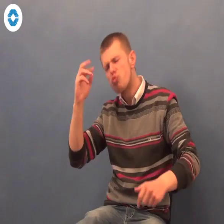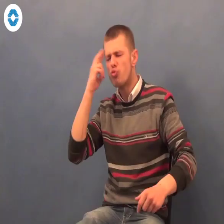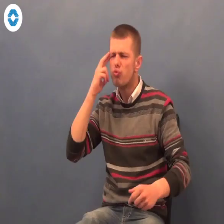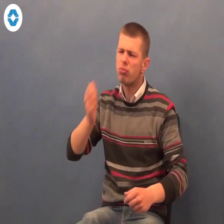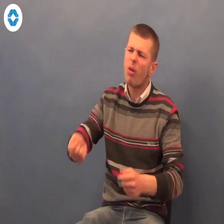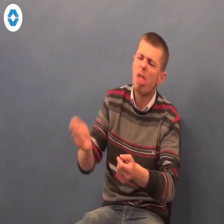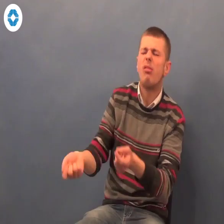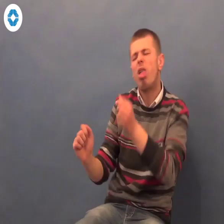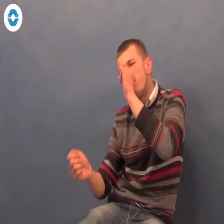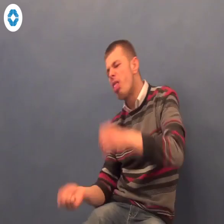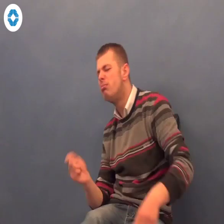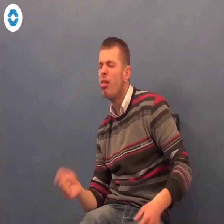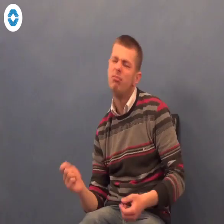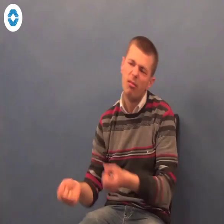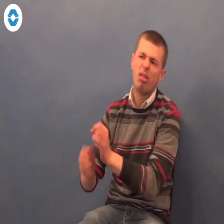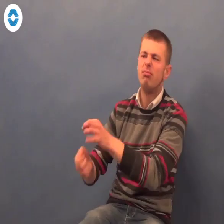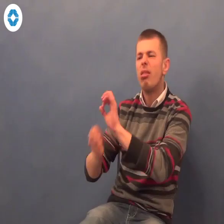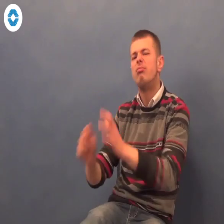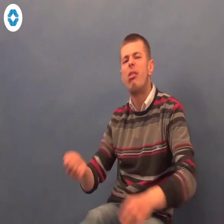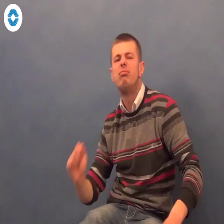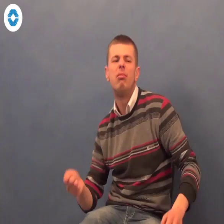Odbija rakietką piłkę i popisuje się.